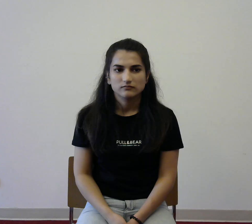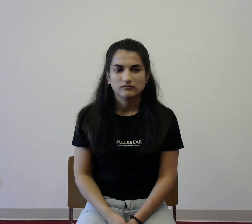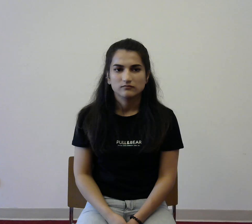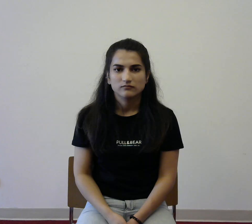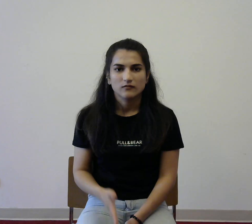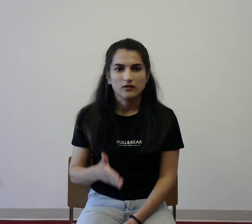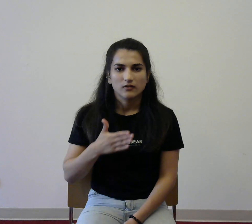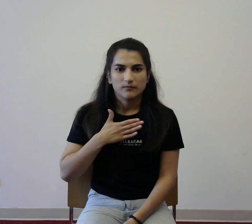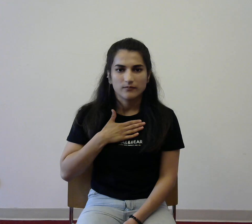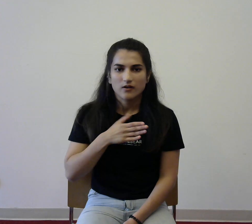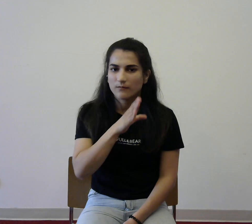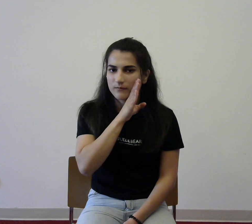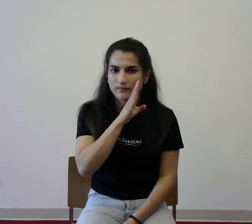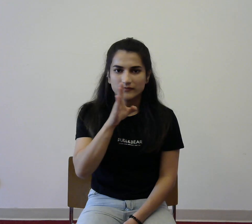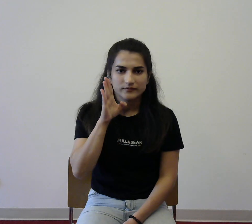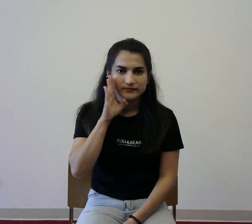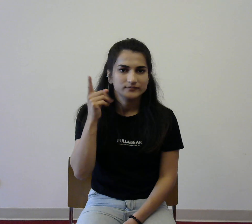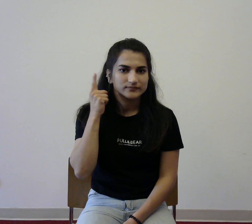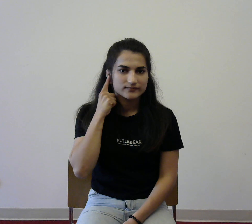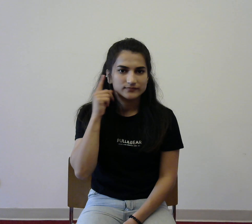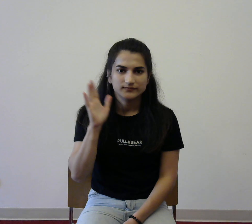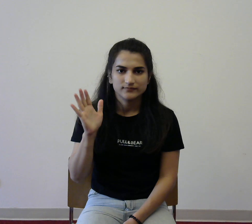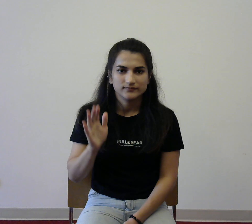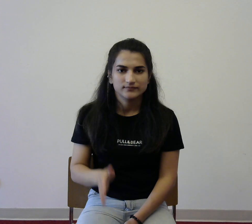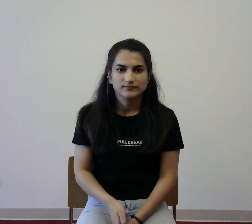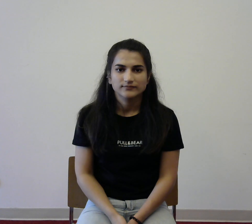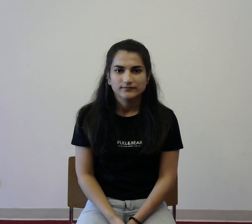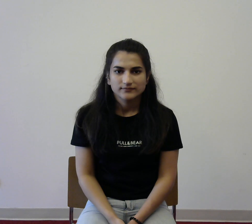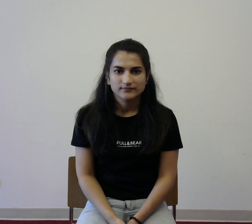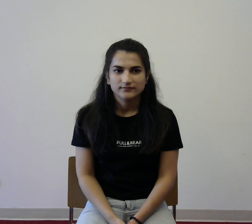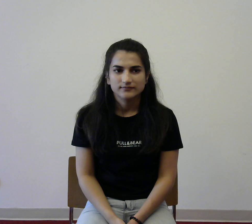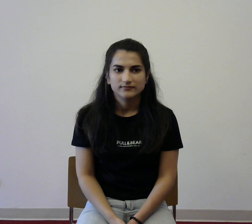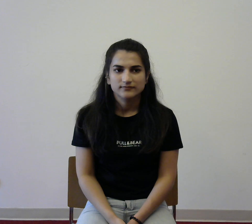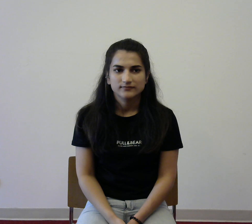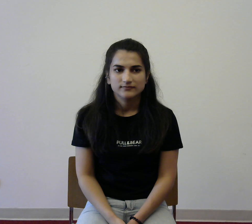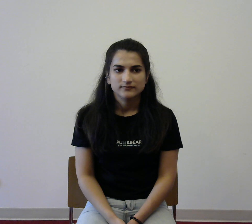Mənim anam eşitmir